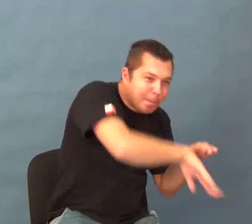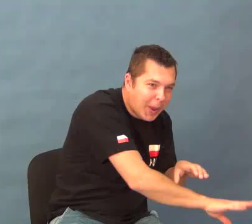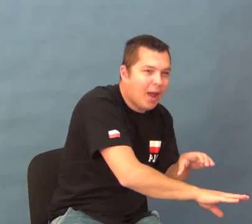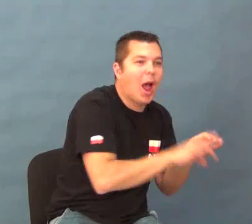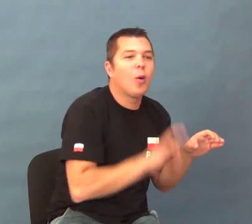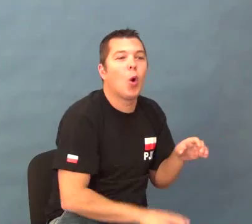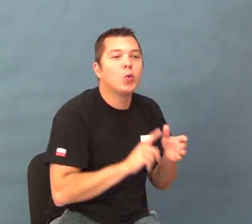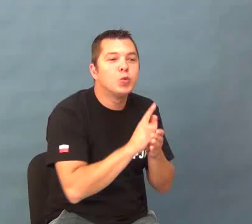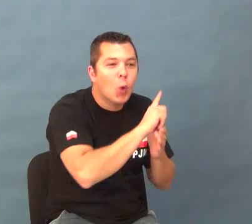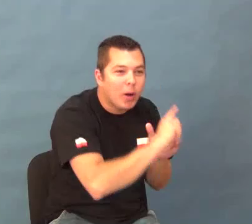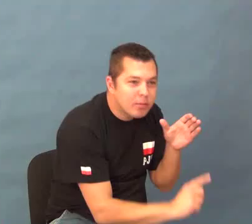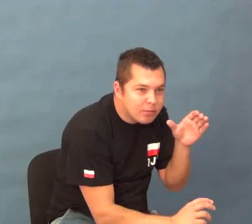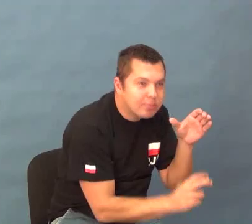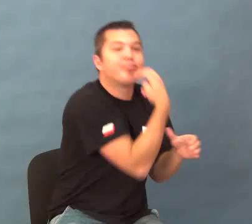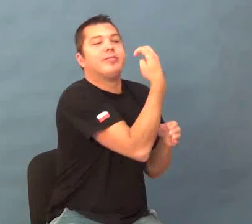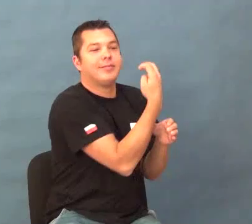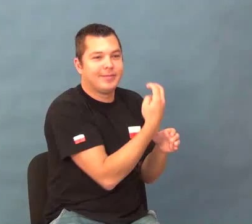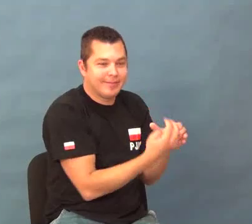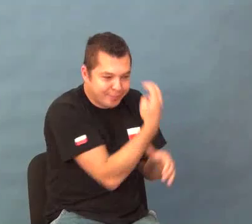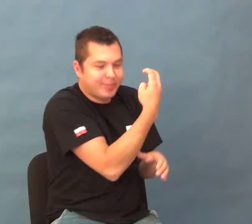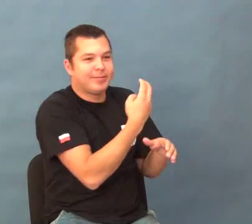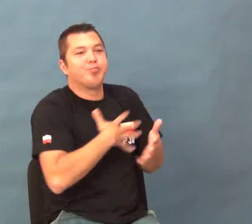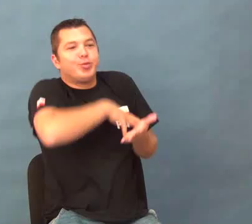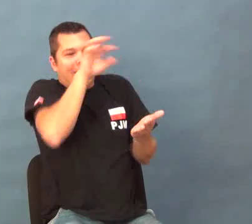Szczur wychodzi z norki i przestraszył psa.